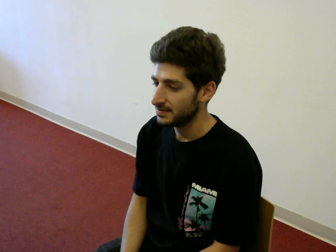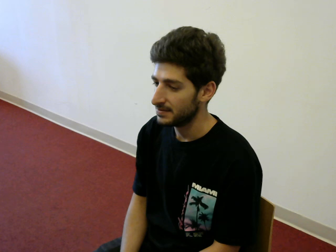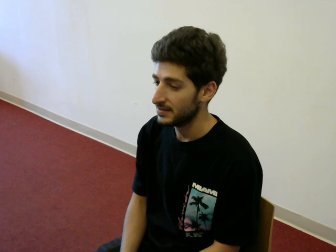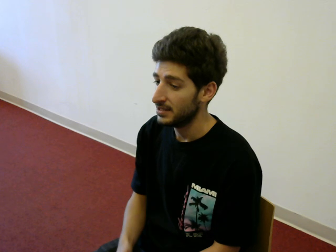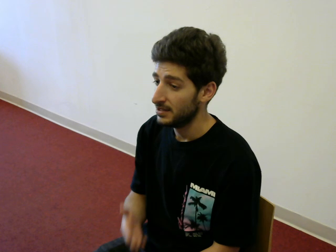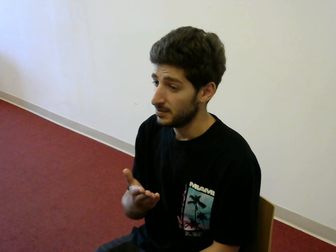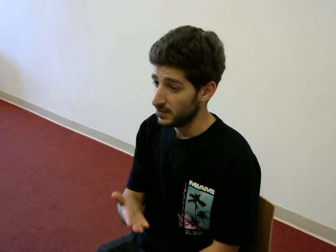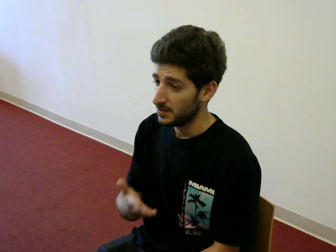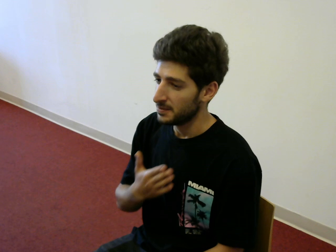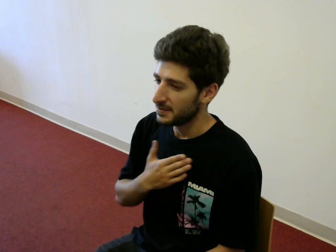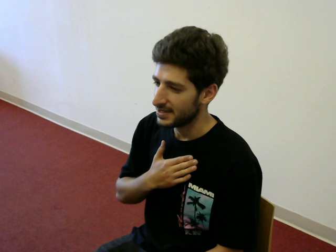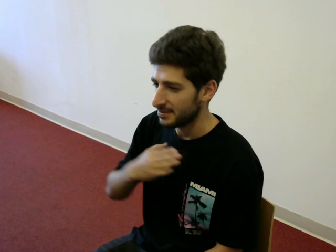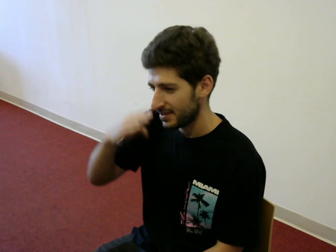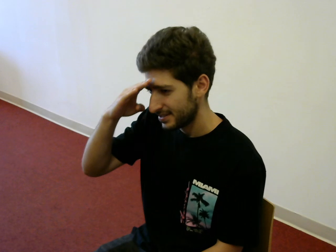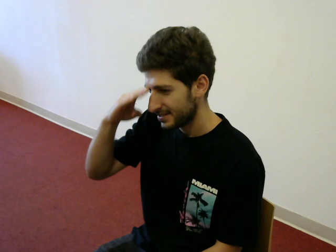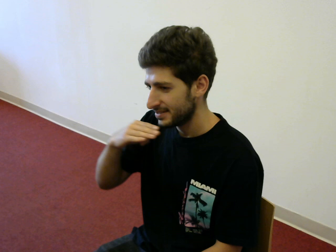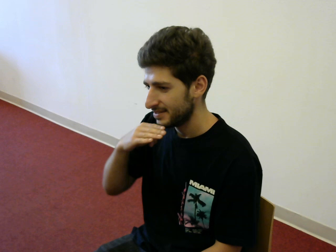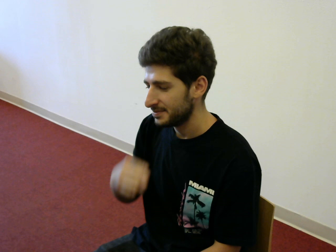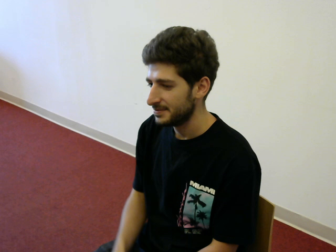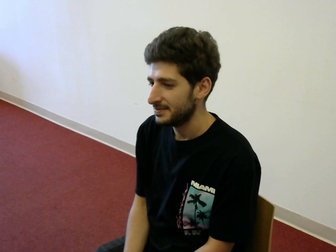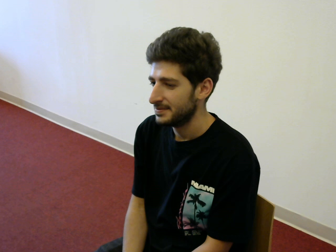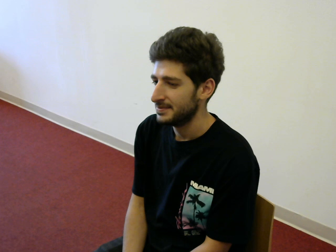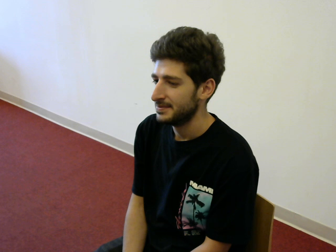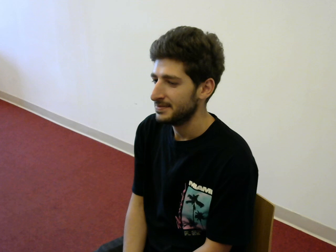Bu mənim atamdır